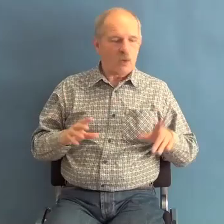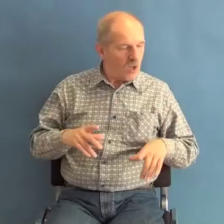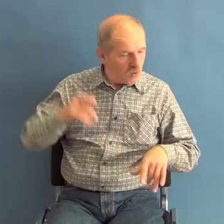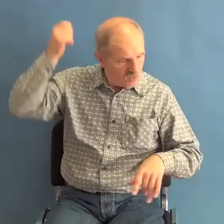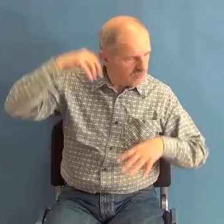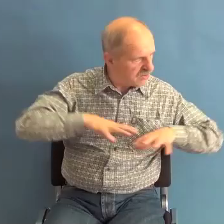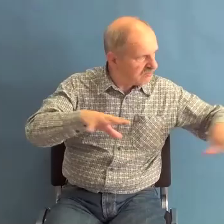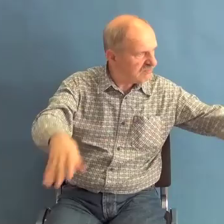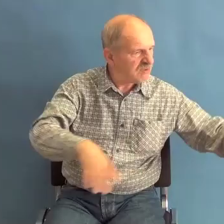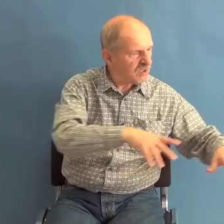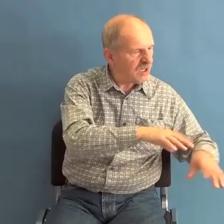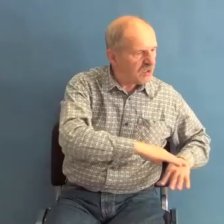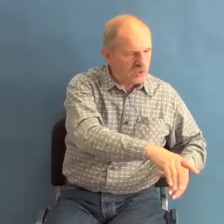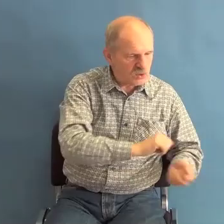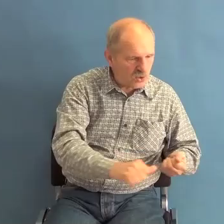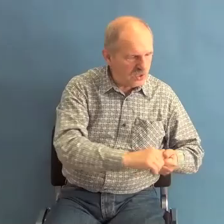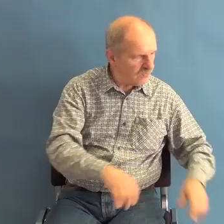Prysznic rozlewa wodę i to niszczy podłogę.